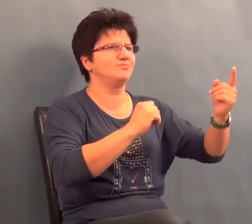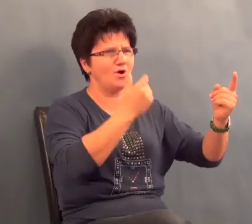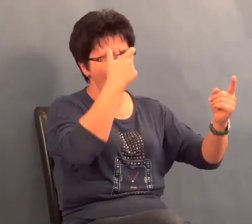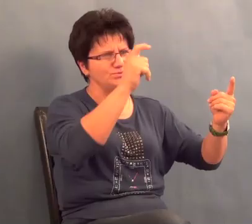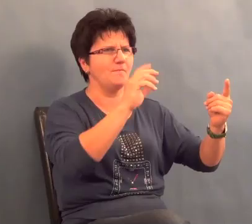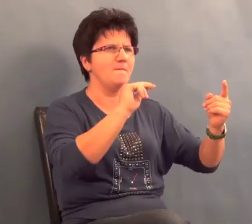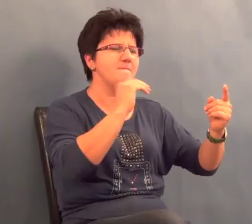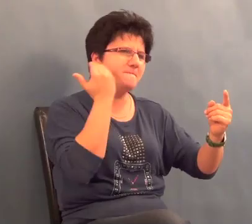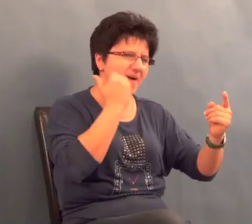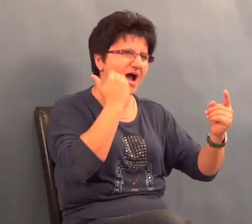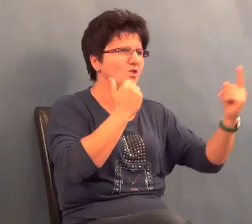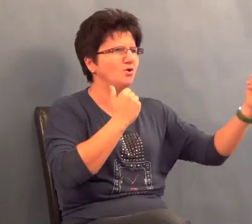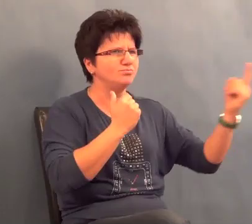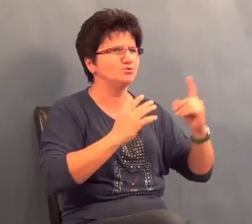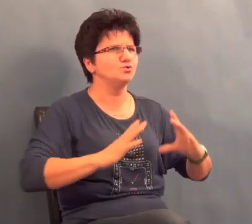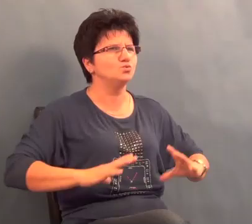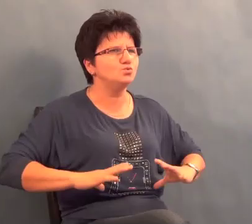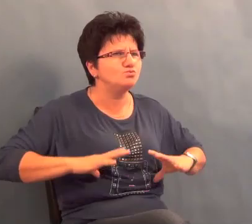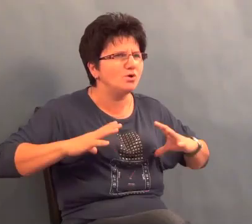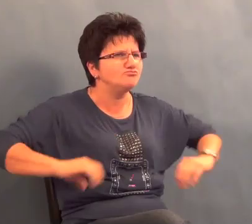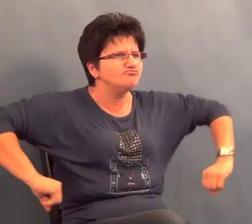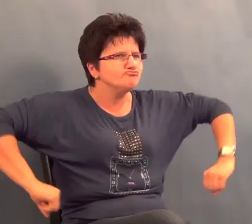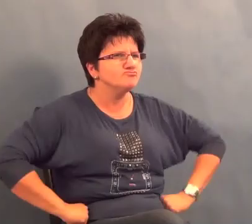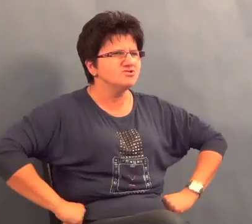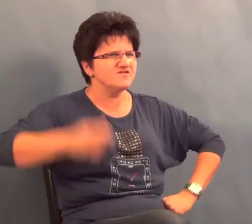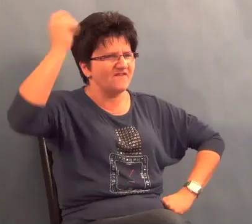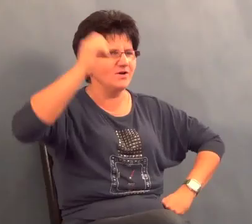Nadchodzi obca pani, jest zdenerwowana z rękami na biodrach, grozi komuś.